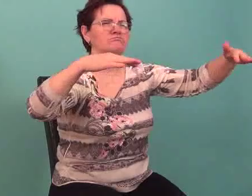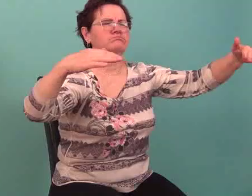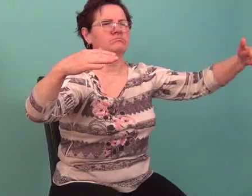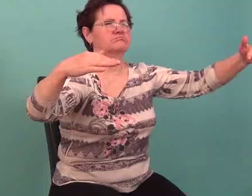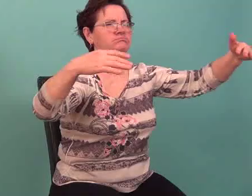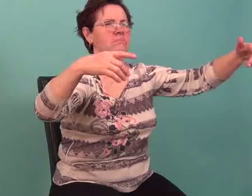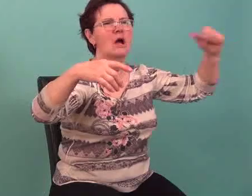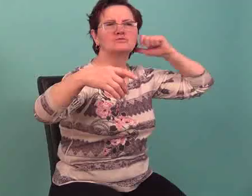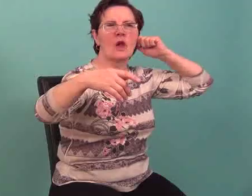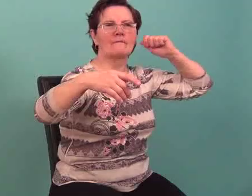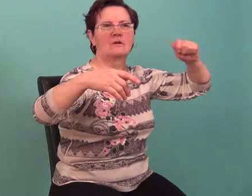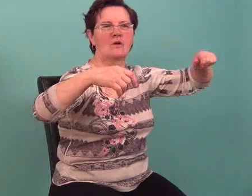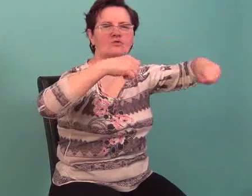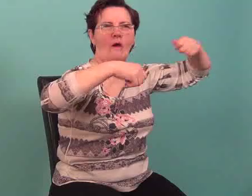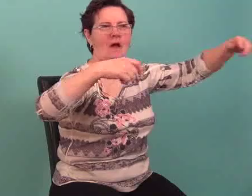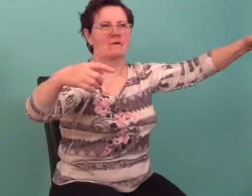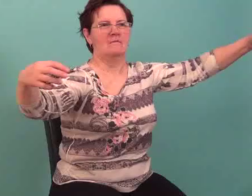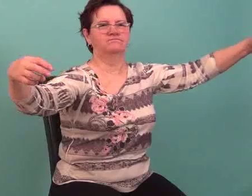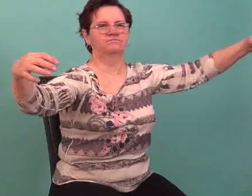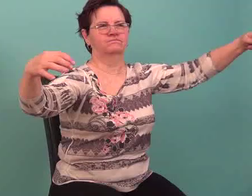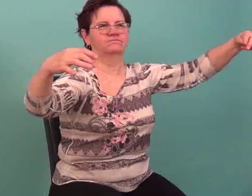Dziewczyna jechała na rowerze z naprzeciwka.